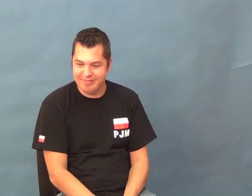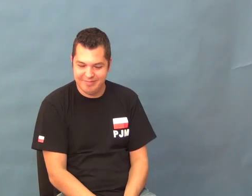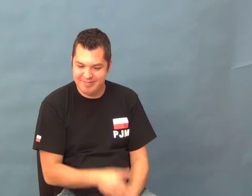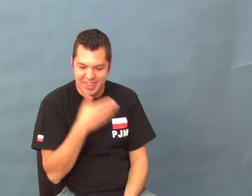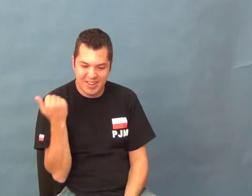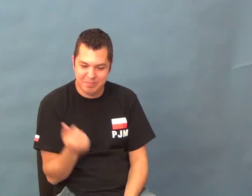Nie ma.